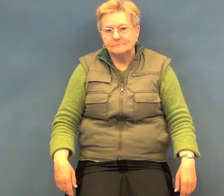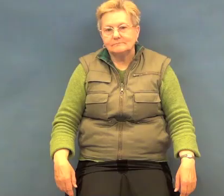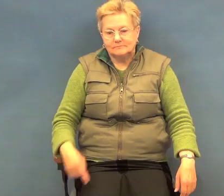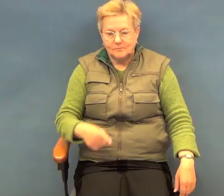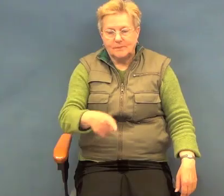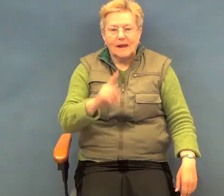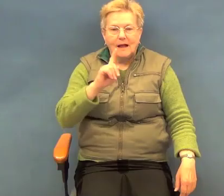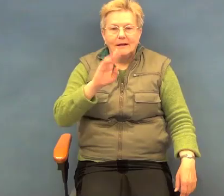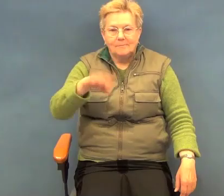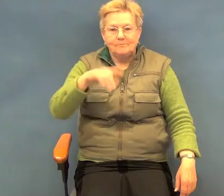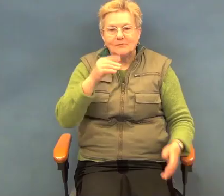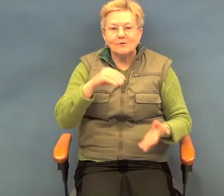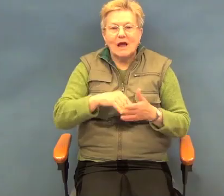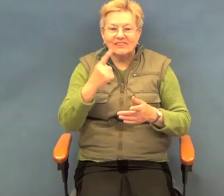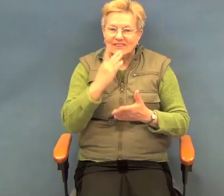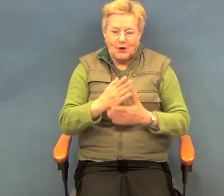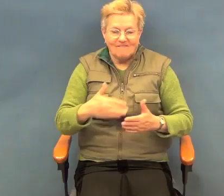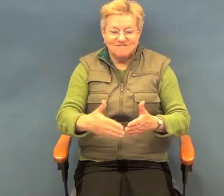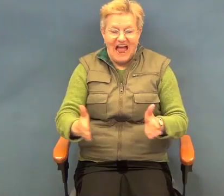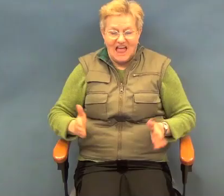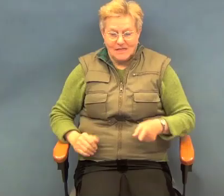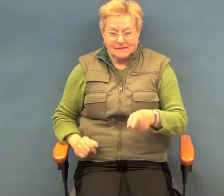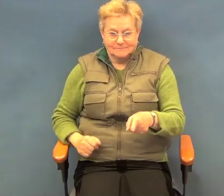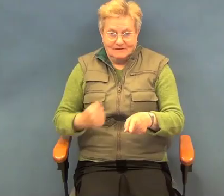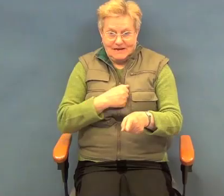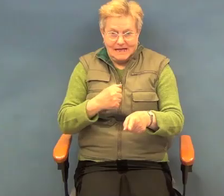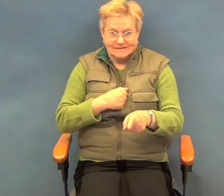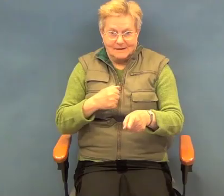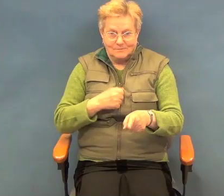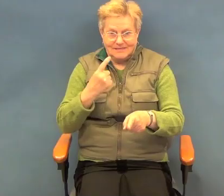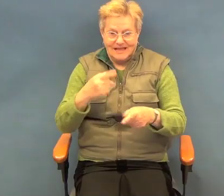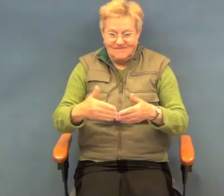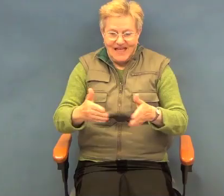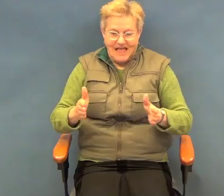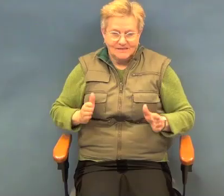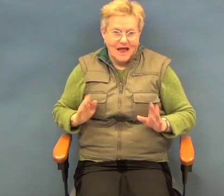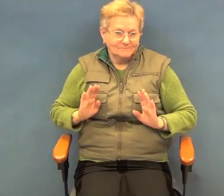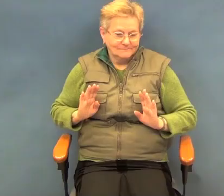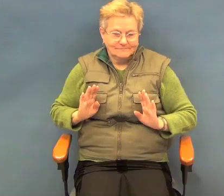To jest tylko jedna wanna, widać wyraźnie wannę.